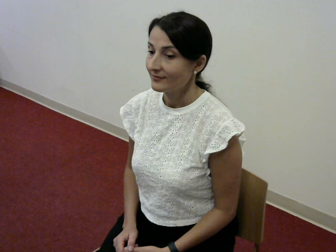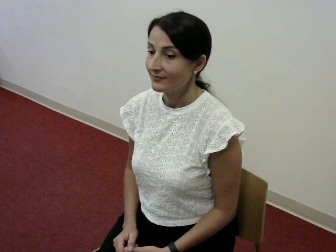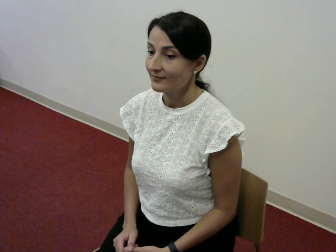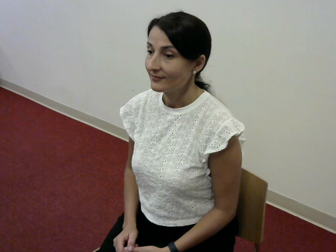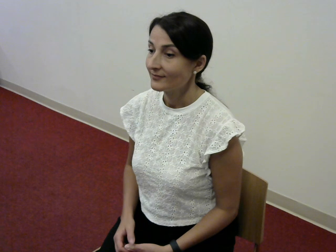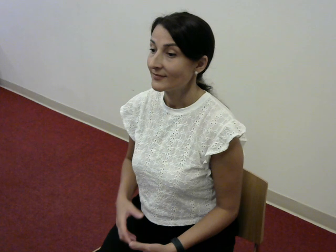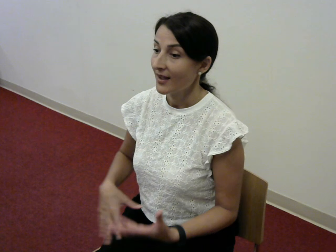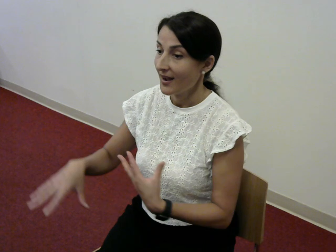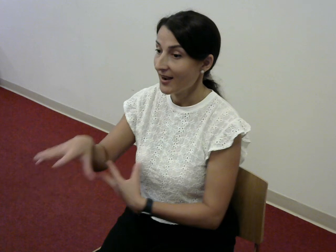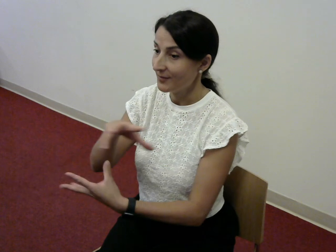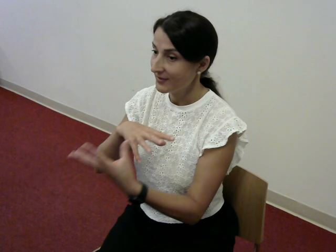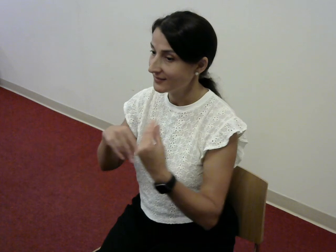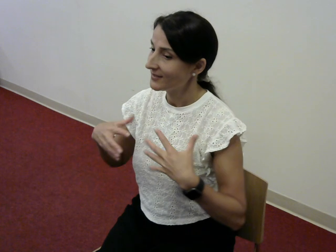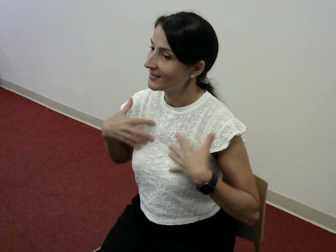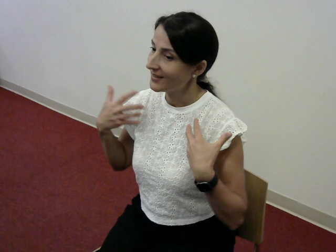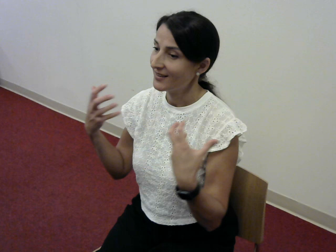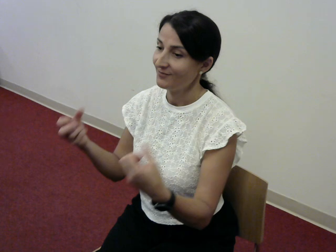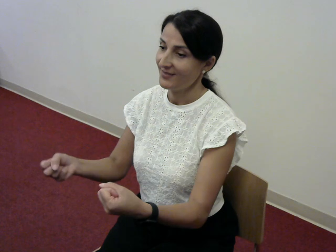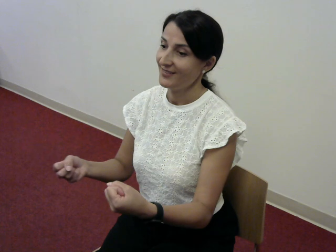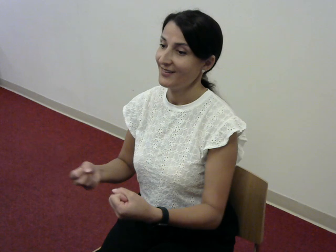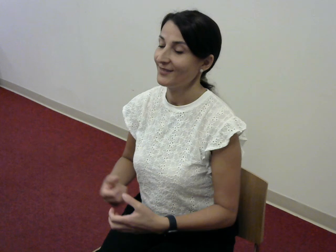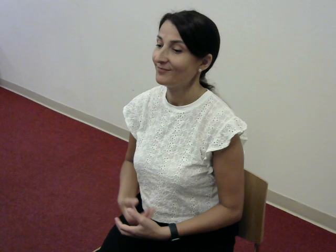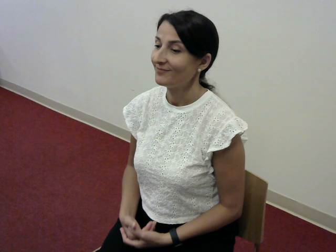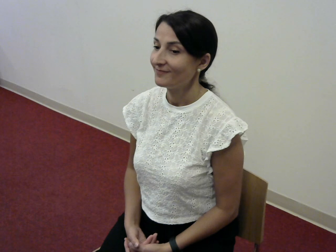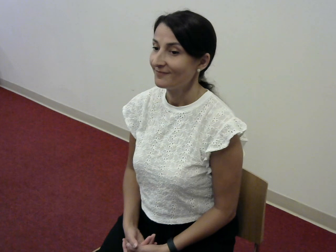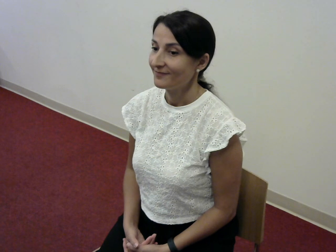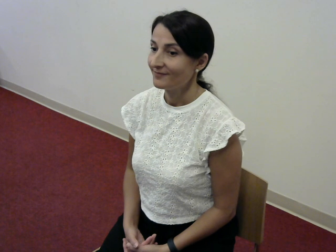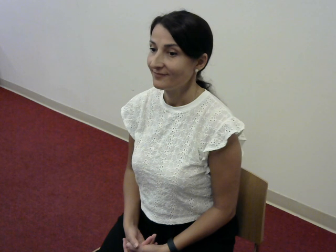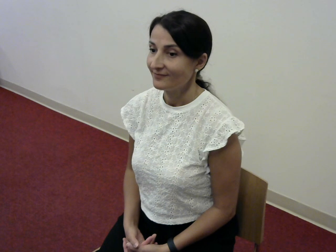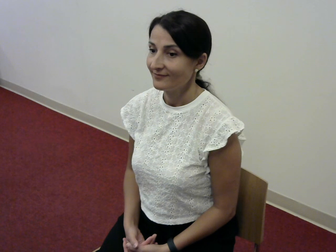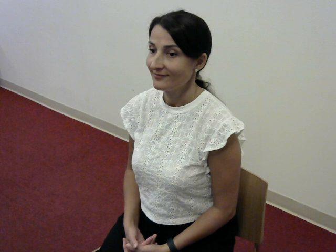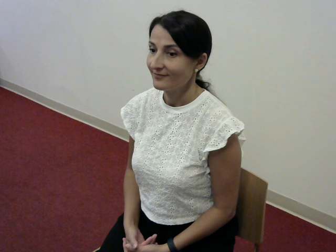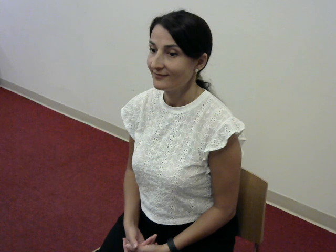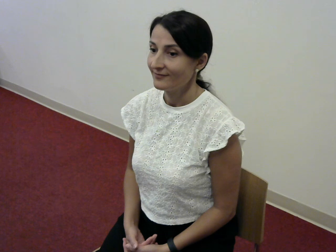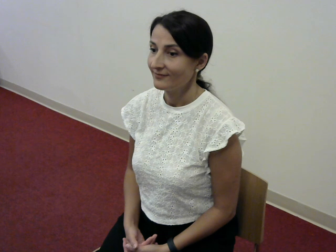Hamınızı salamlayıram